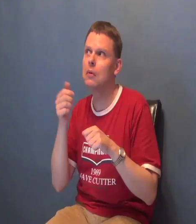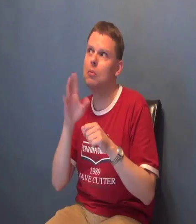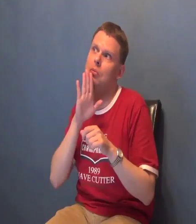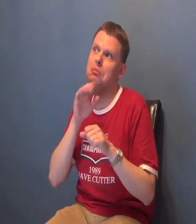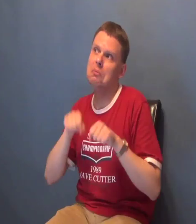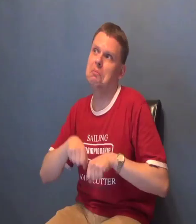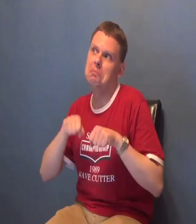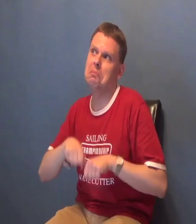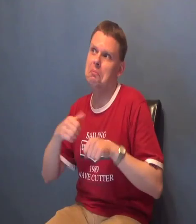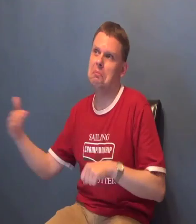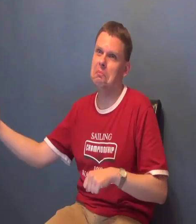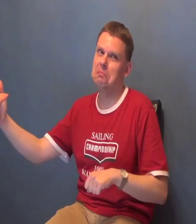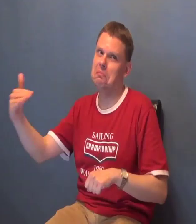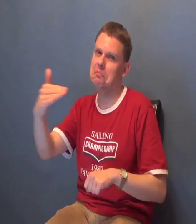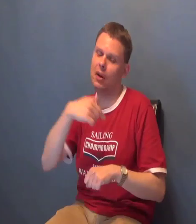Drezyna może tędy przejechać.